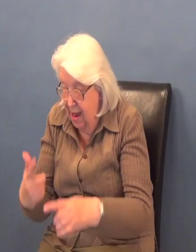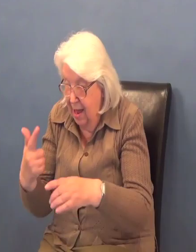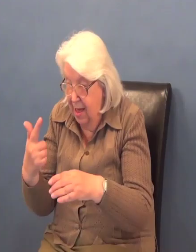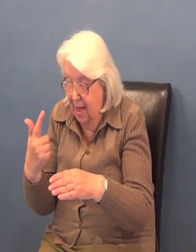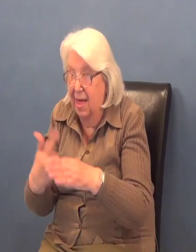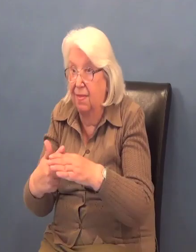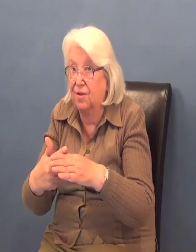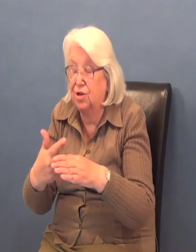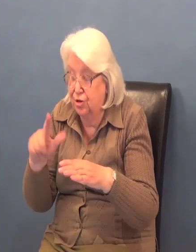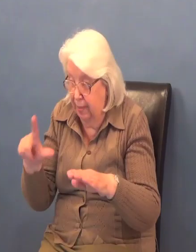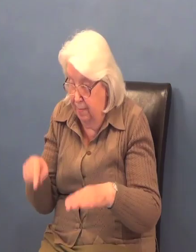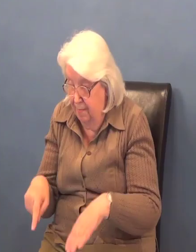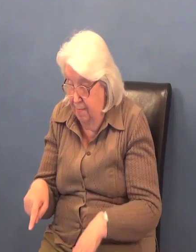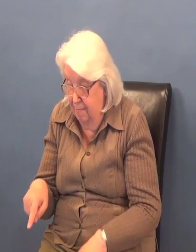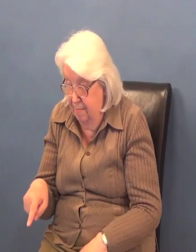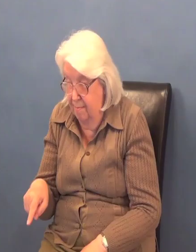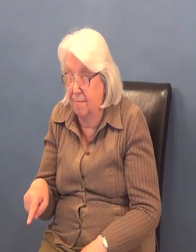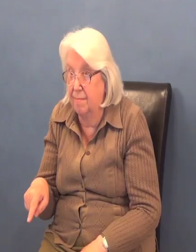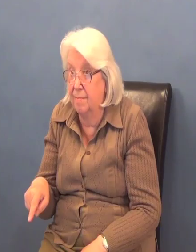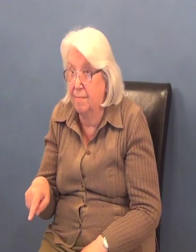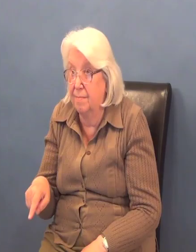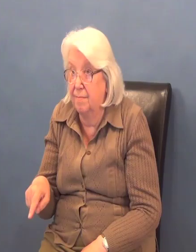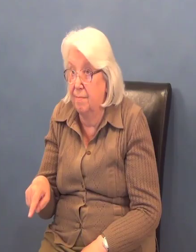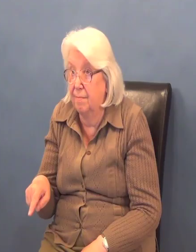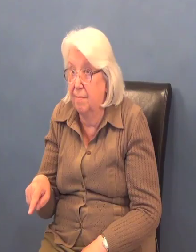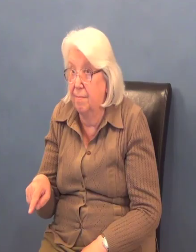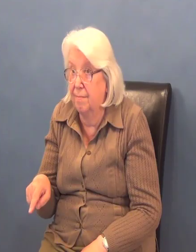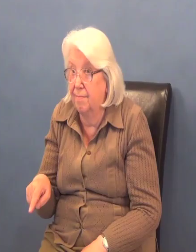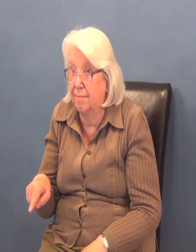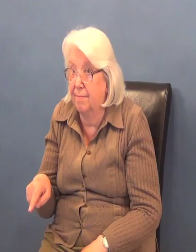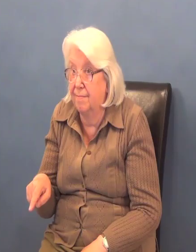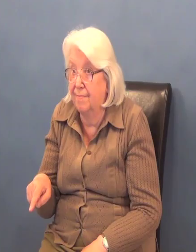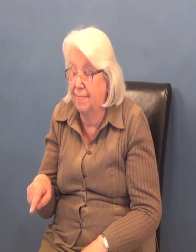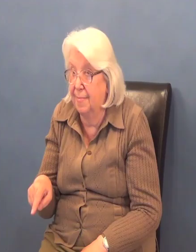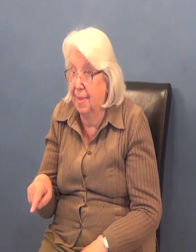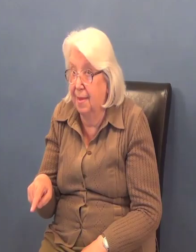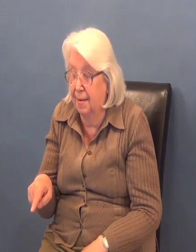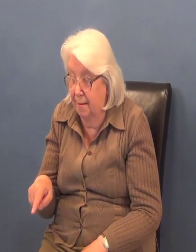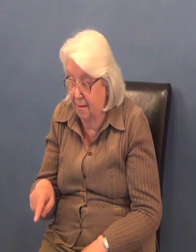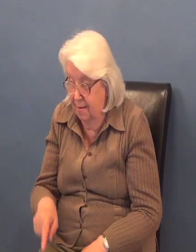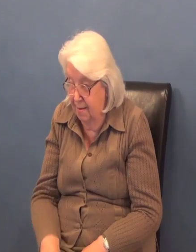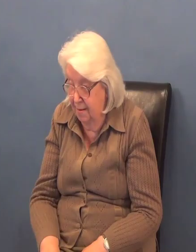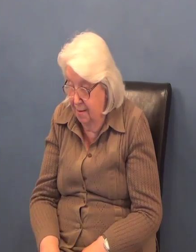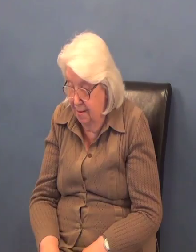Dwudziesty siódmy?